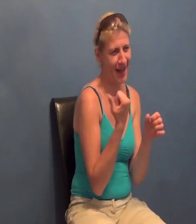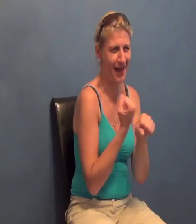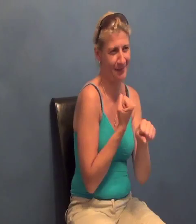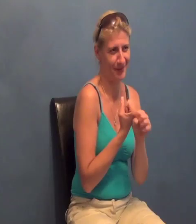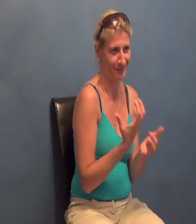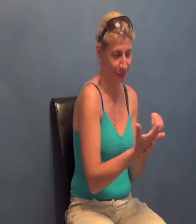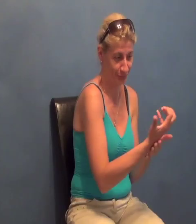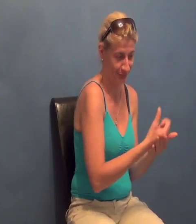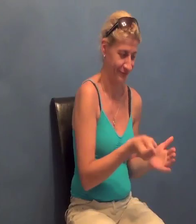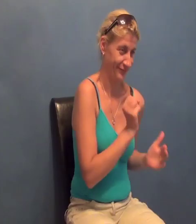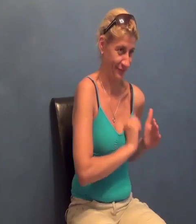Zbiera je i wrzuca je do kieszeni.